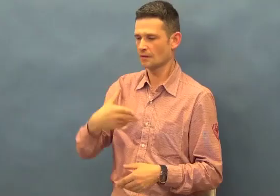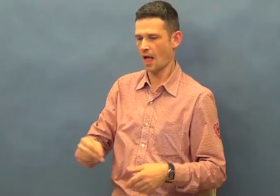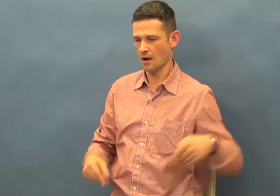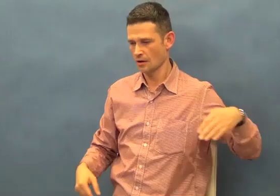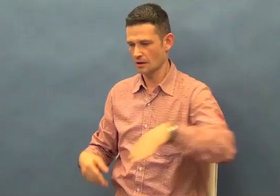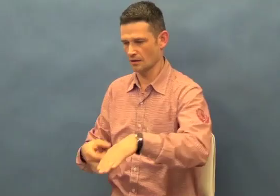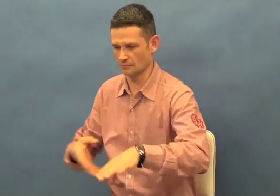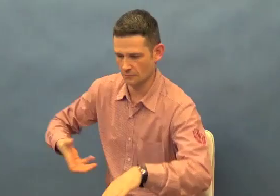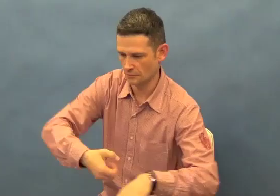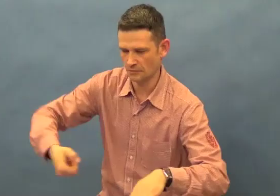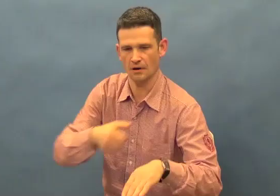A nie otwierać w biegu drzwi nadjeżdżającej taksówki.